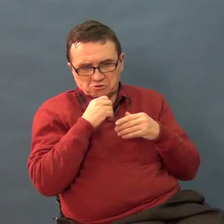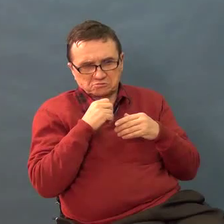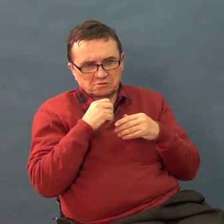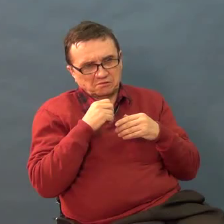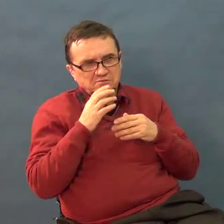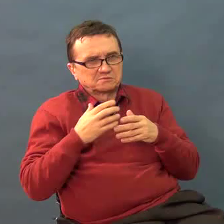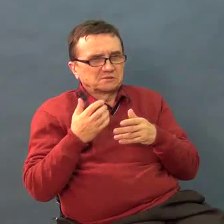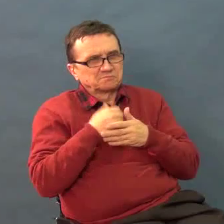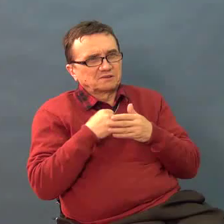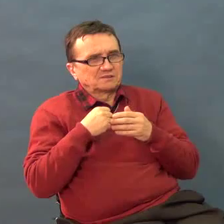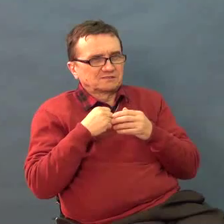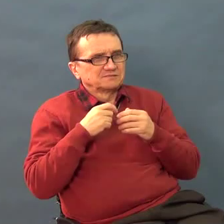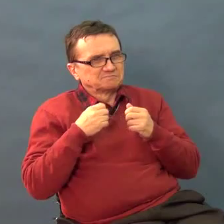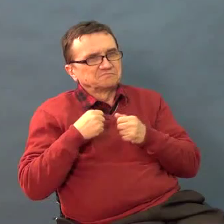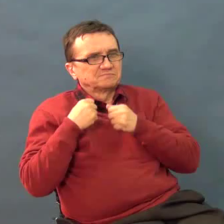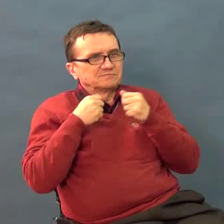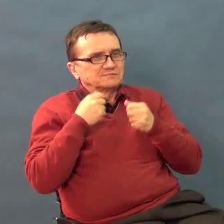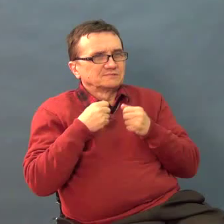Chłopak na rowerze zabiera jeden kosz.